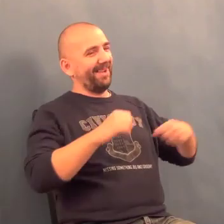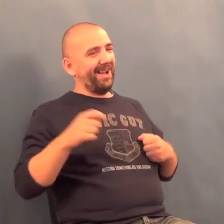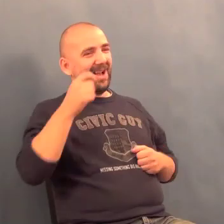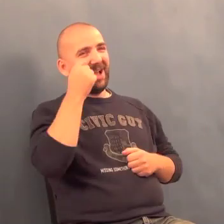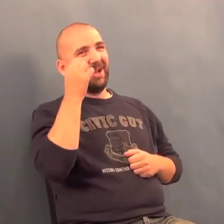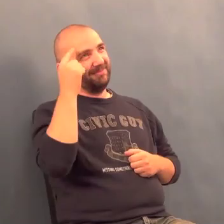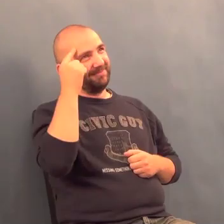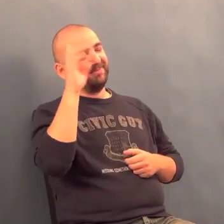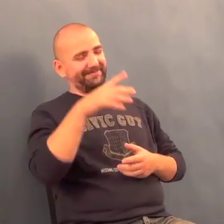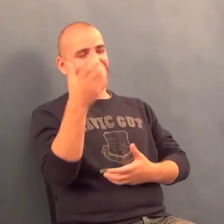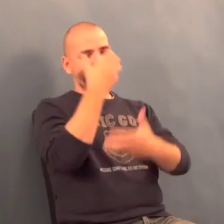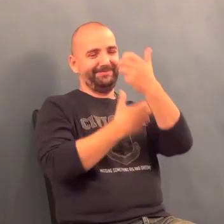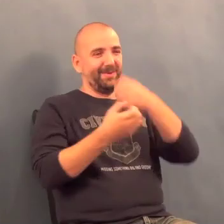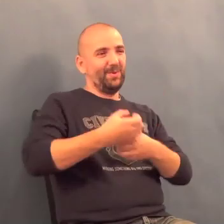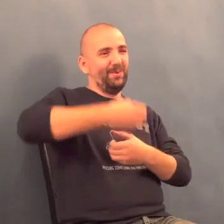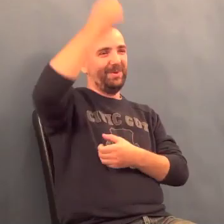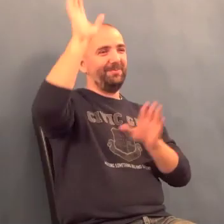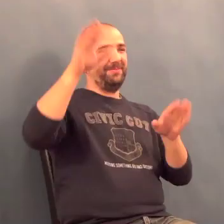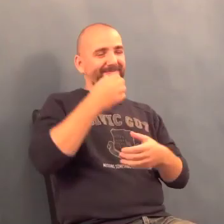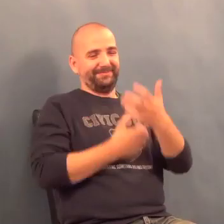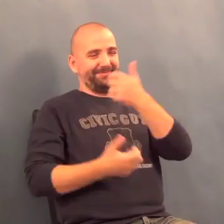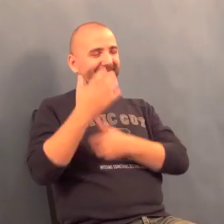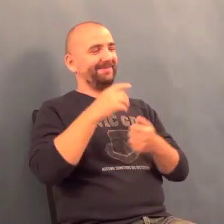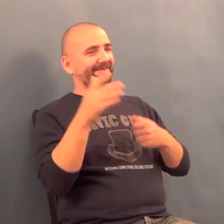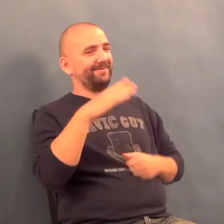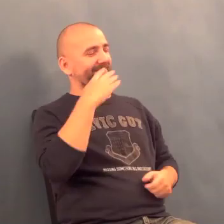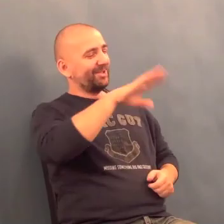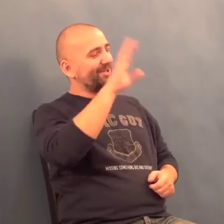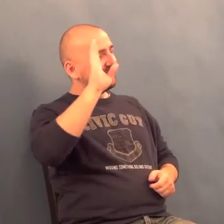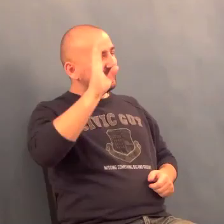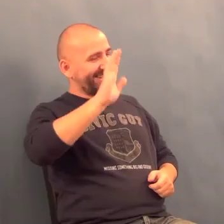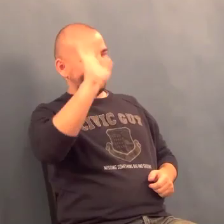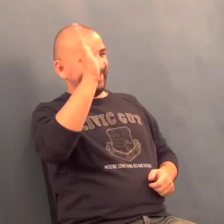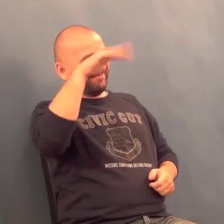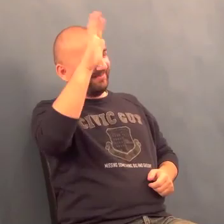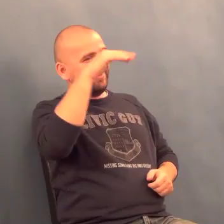Kot już obmyślił plan, wspina się po rynnie i mówi do kury: cześć!